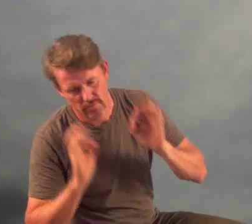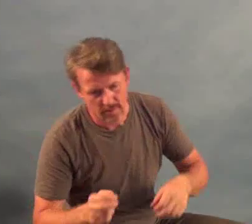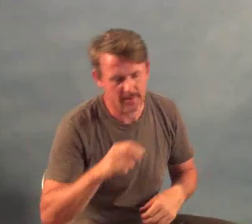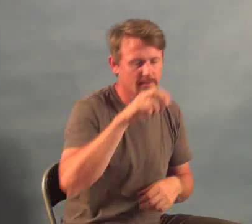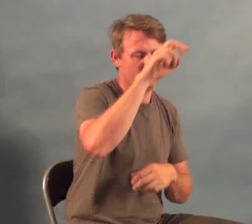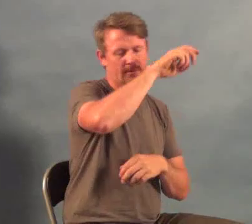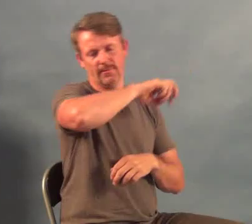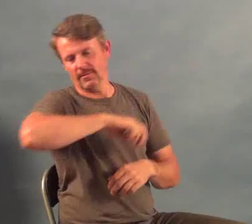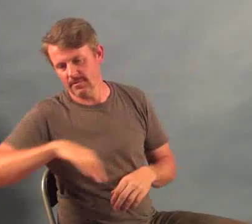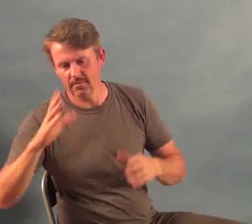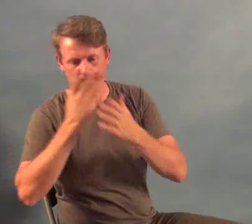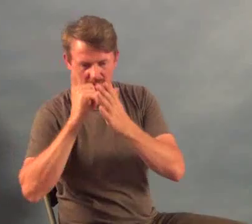Strażacy zeszli na dół i oddalili się.